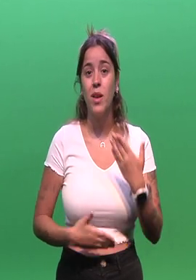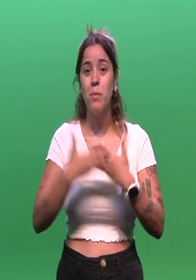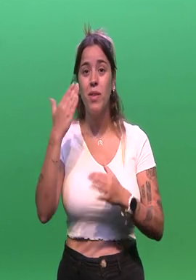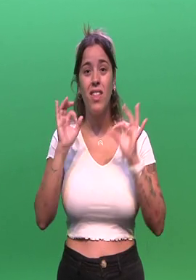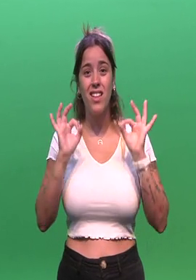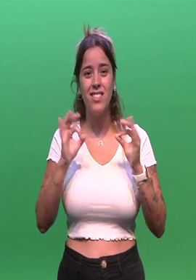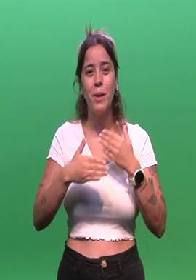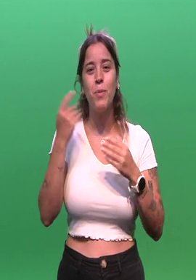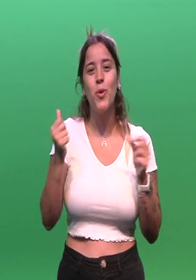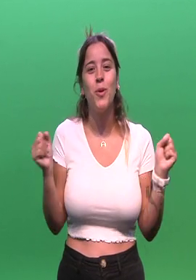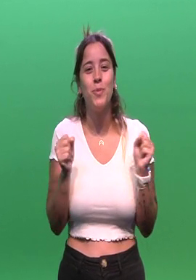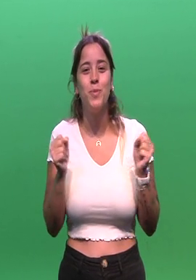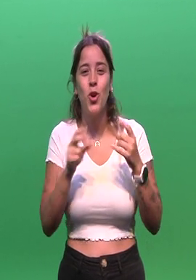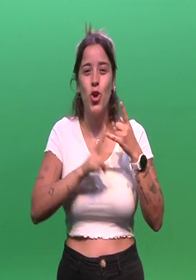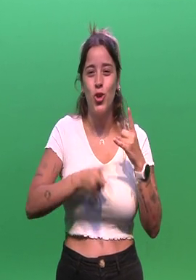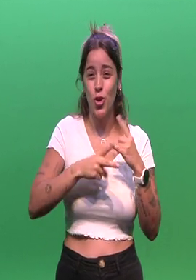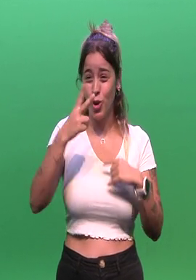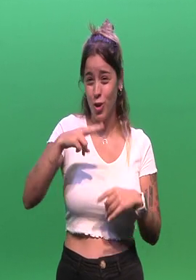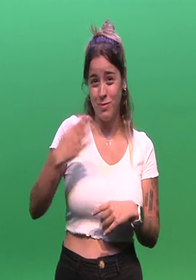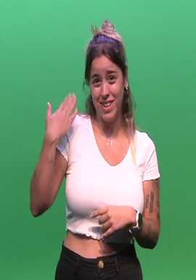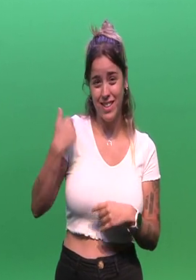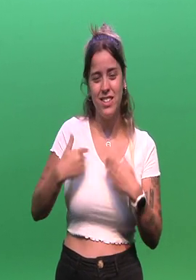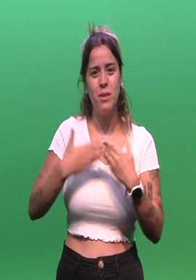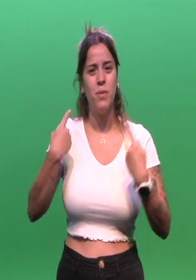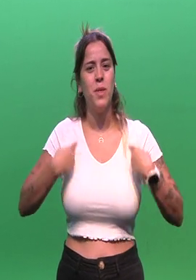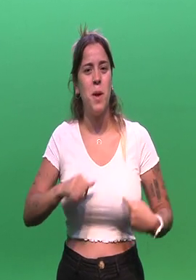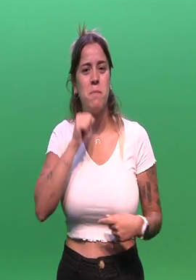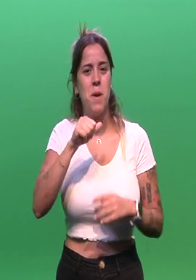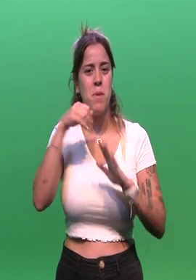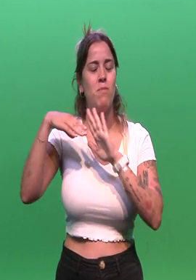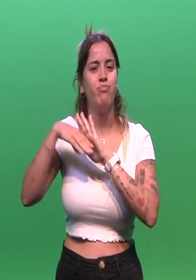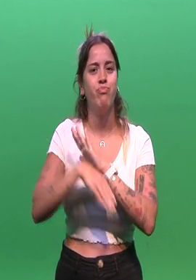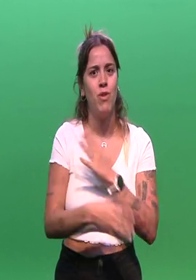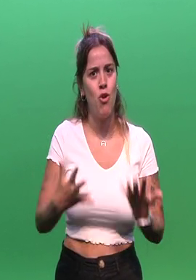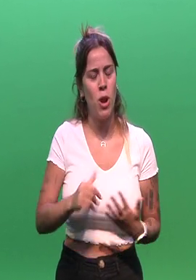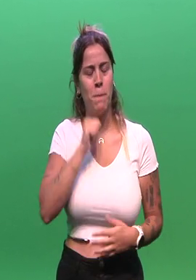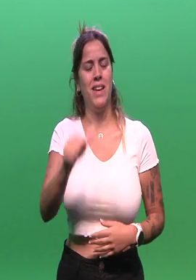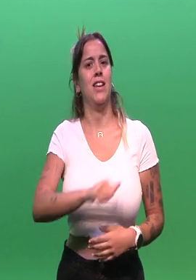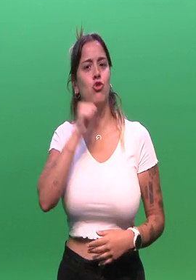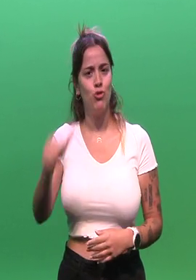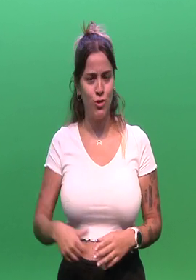Vaig començar quan va començar la tardor, fa dos mesos, i m'he anat trobant pitjor, fins ara, que estic encara pitjor.